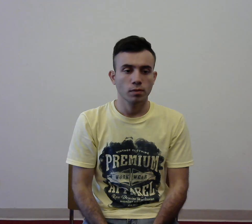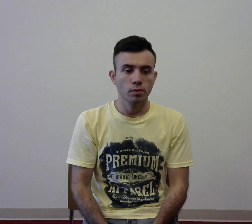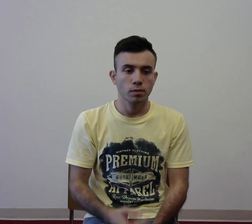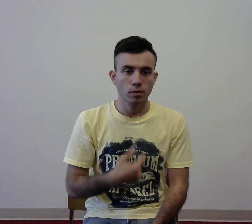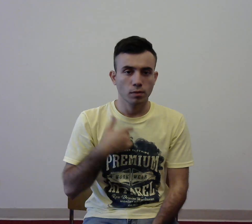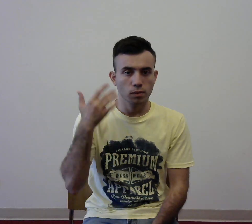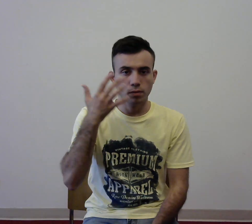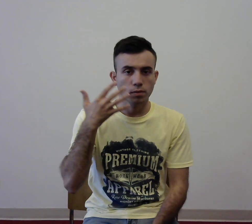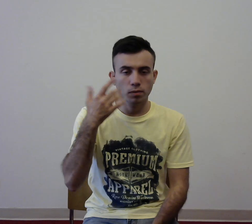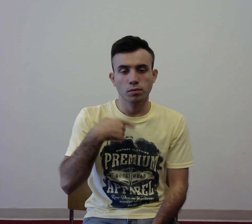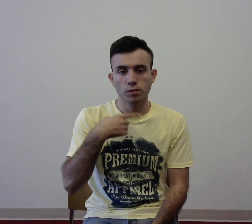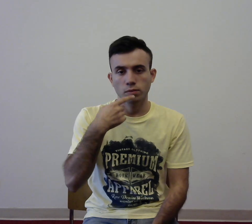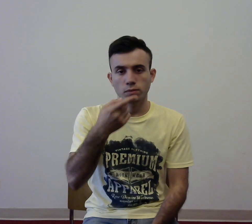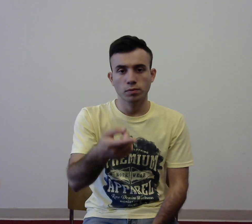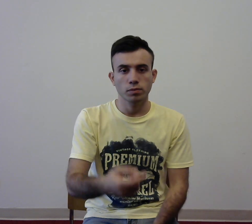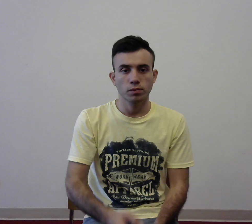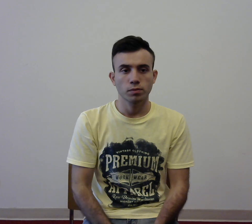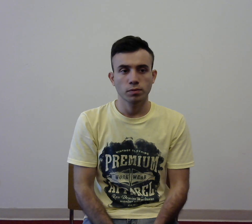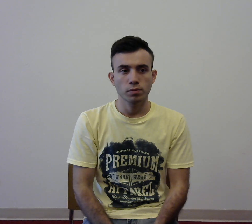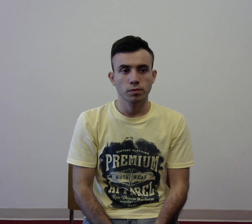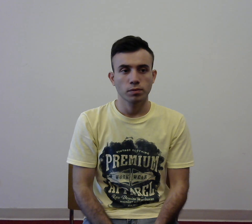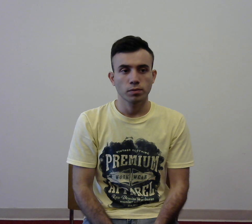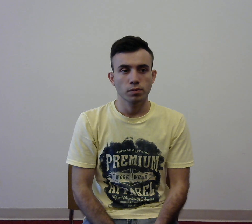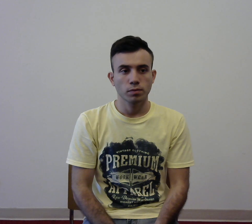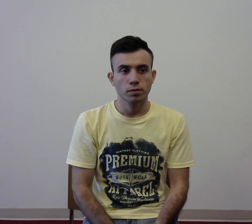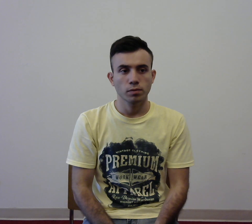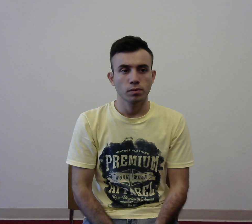Mən fikirləşim, deyərəm